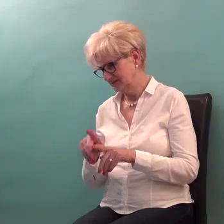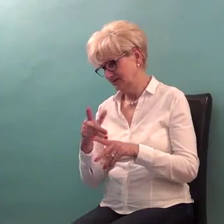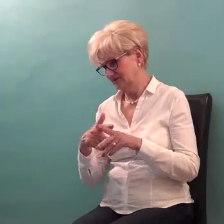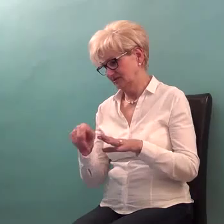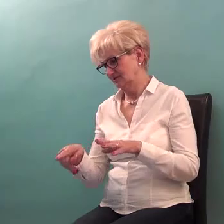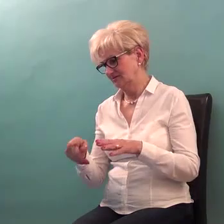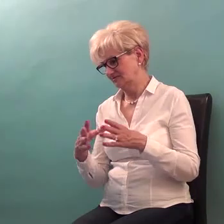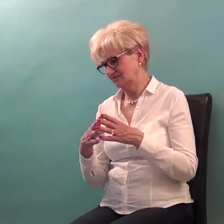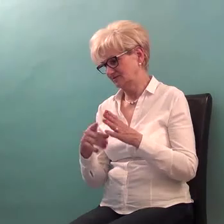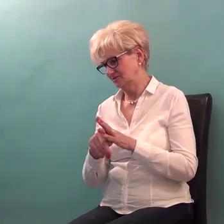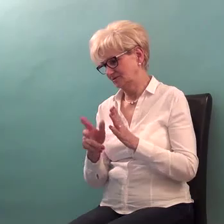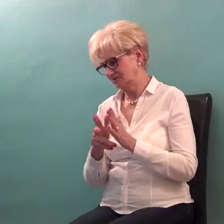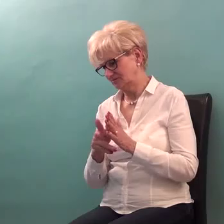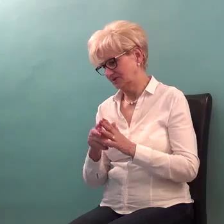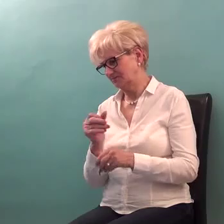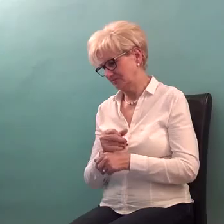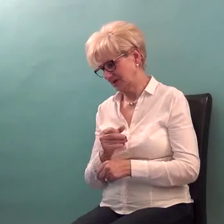Dwudziestego szóstego od dziesiątej do osiemnastej pracuję.